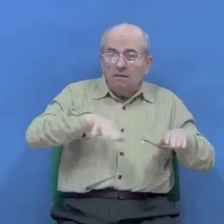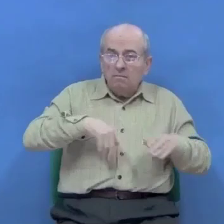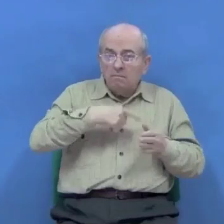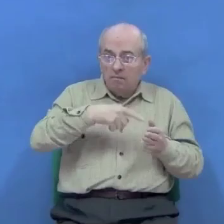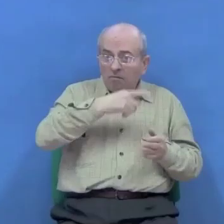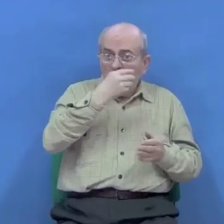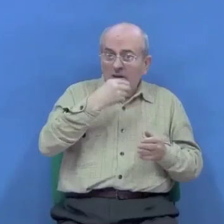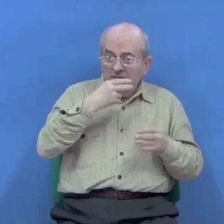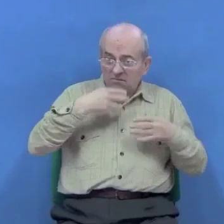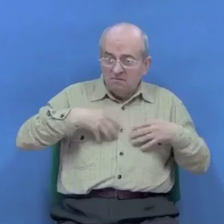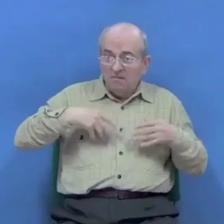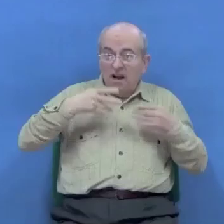Przyjeżdżali pływać w morzu.